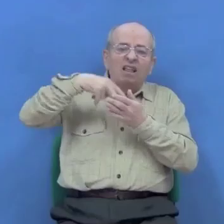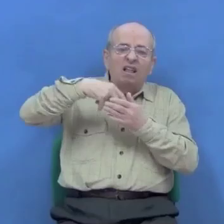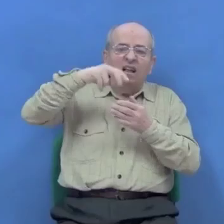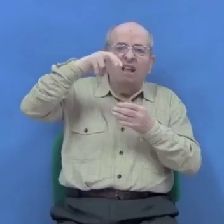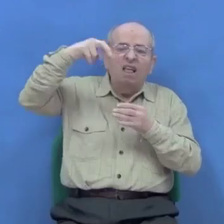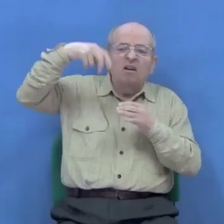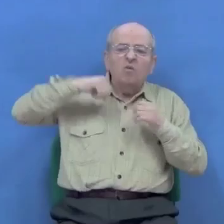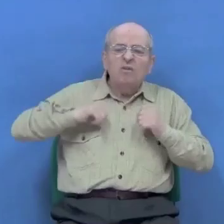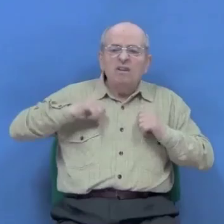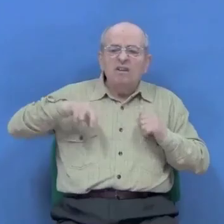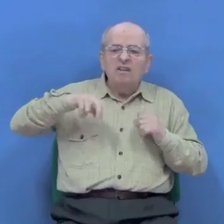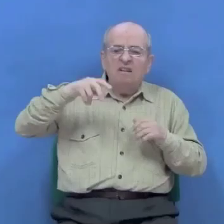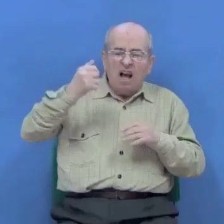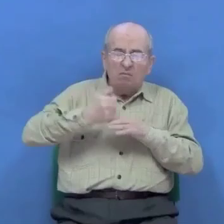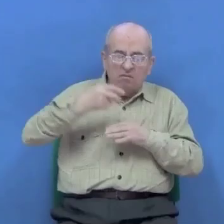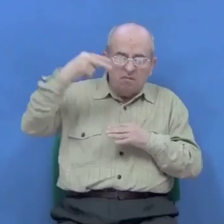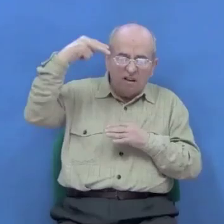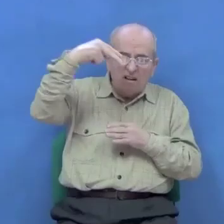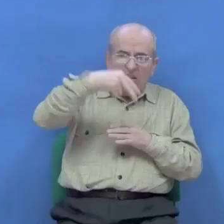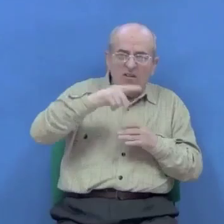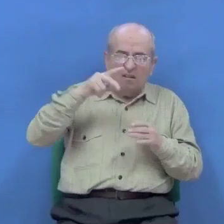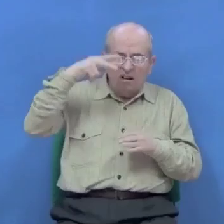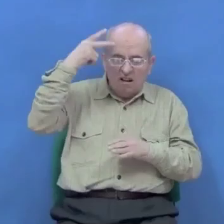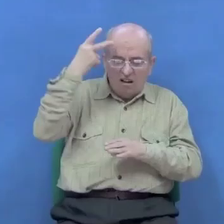Turysta mógłby źle stanąć i spaść w przepaść na kamienie.